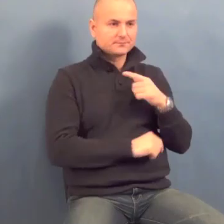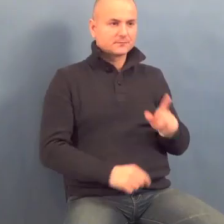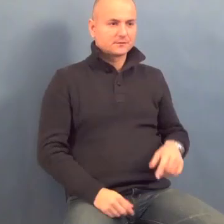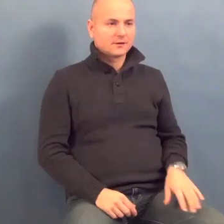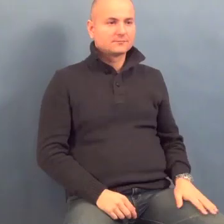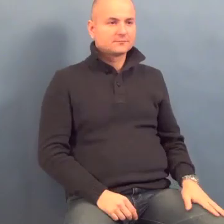Wiem.